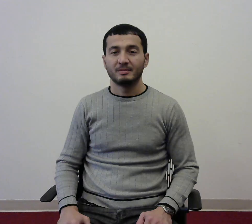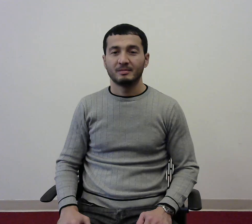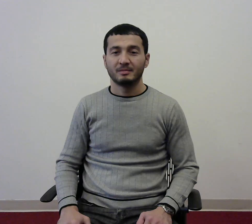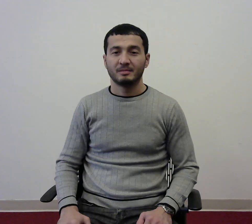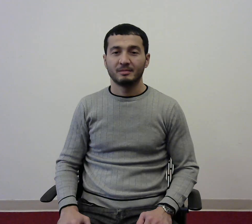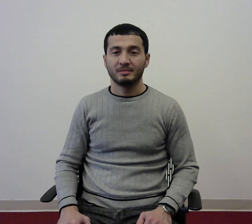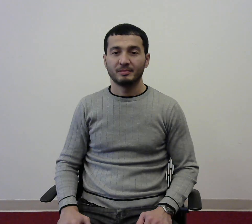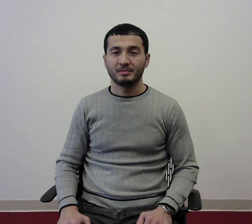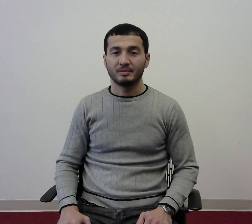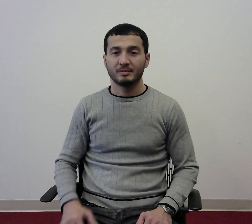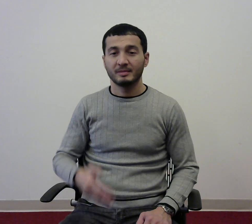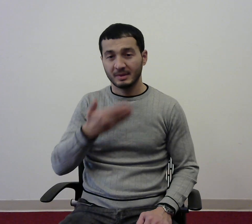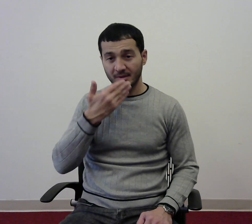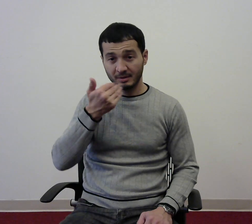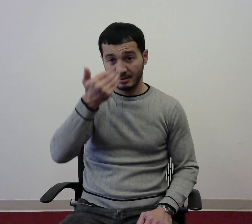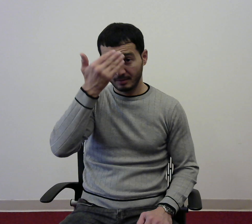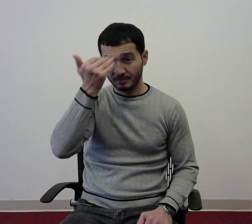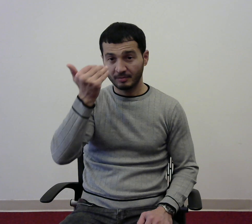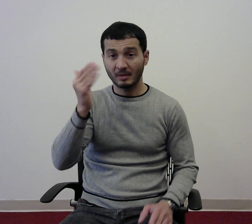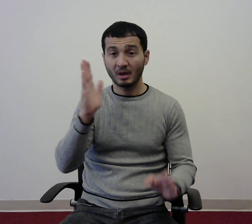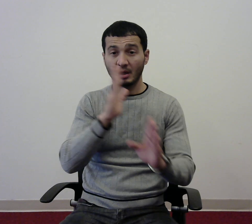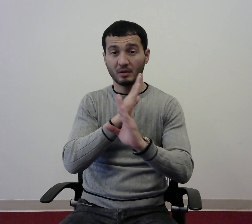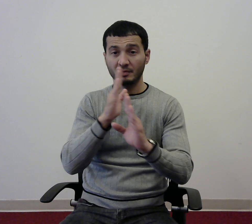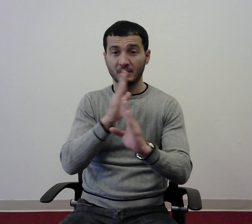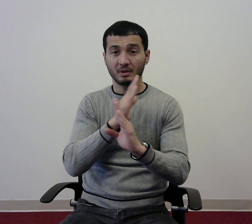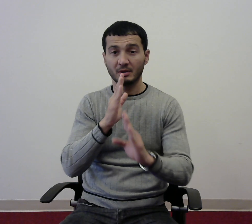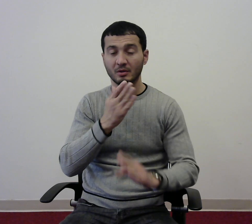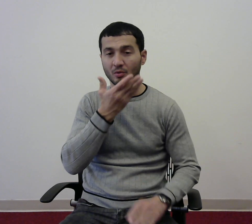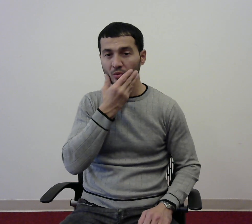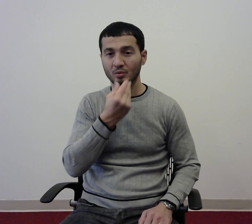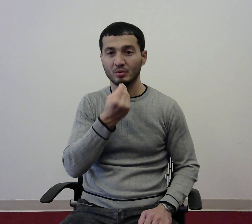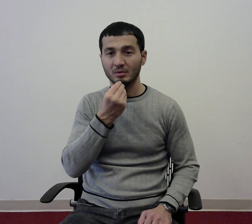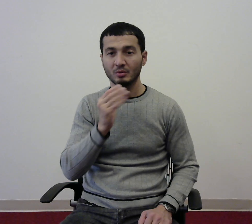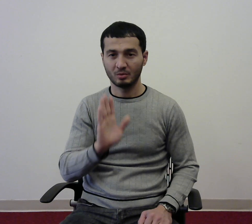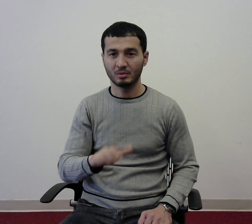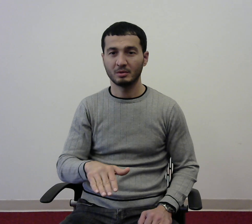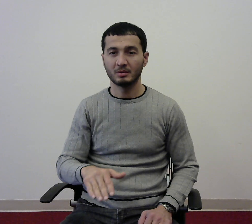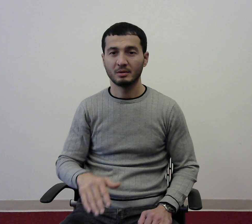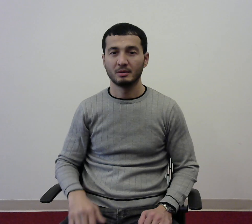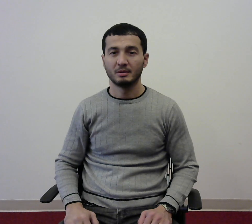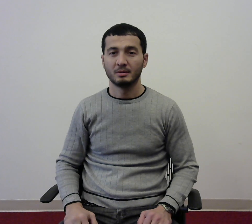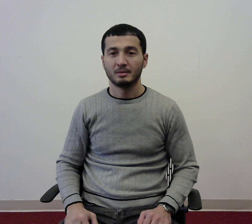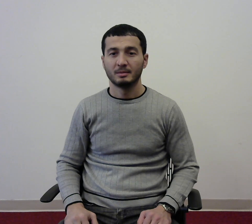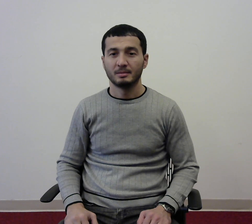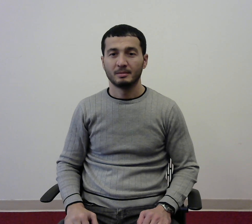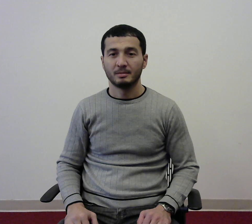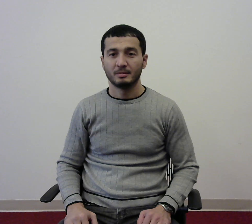Yazda havalar qəşəng olur